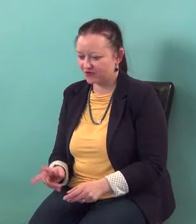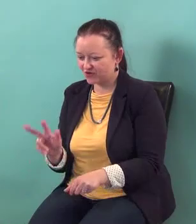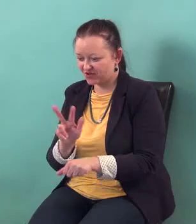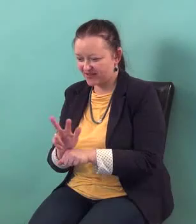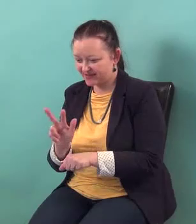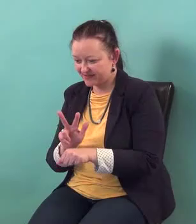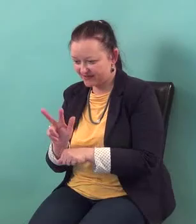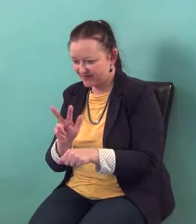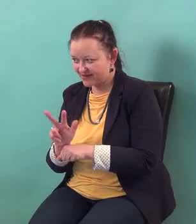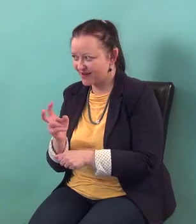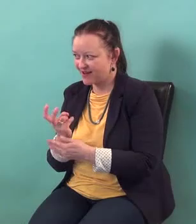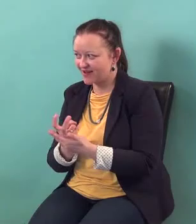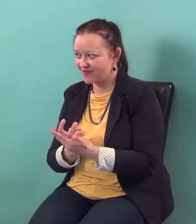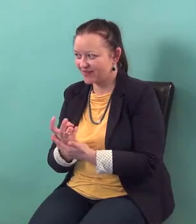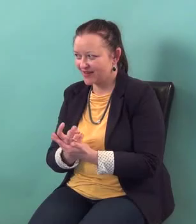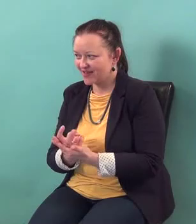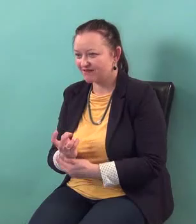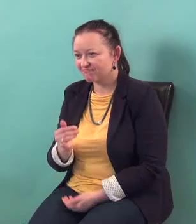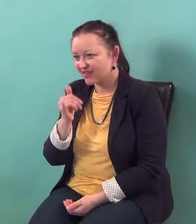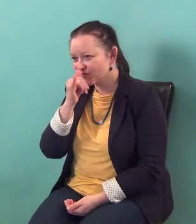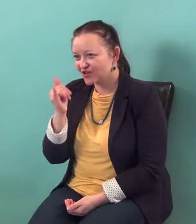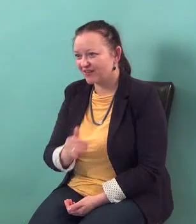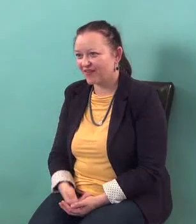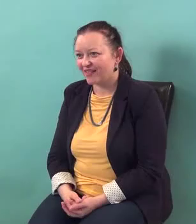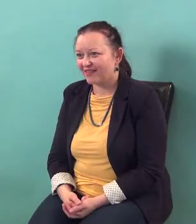Trzynastego lutego? Nie mogę.